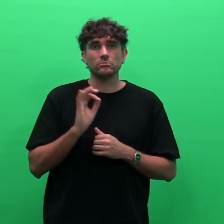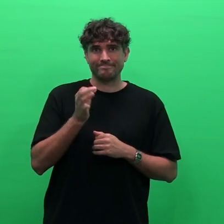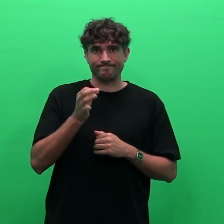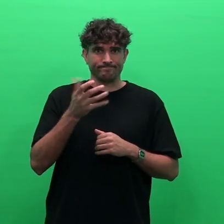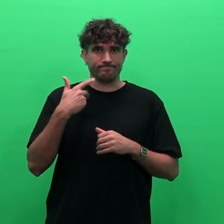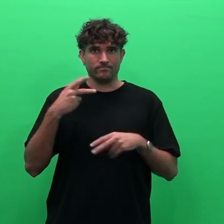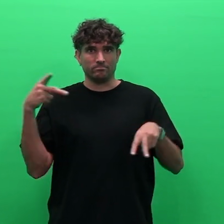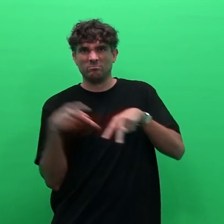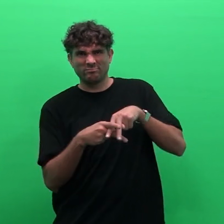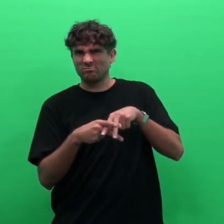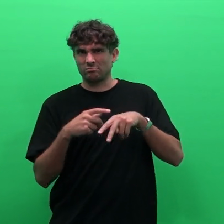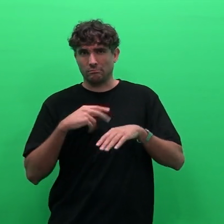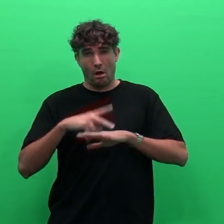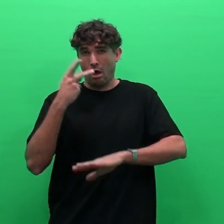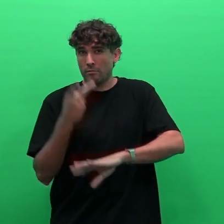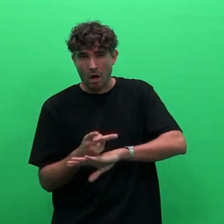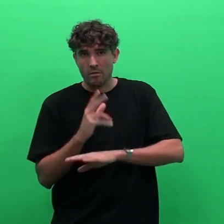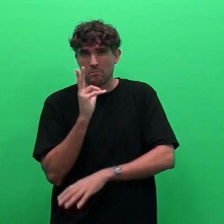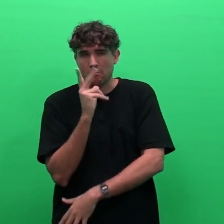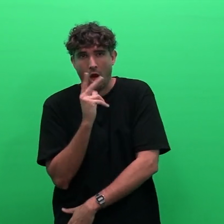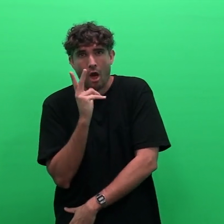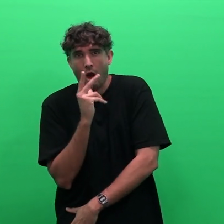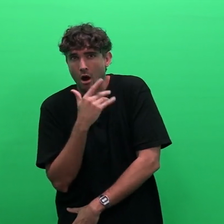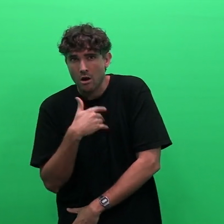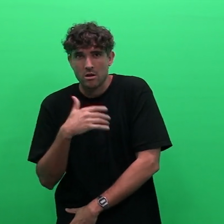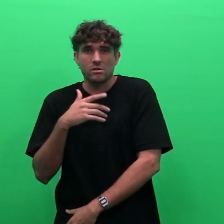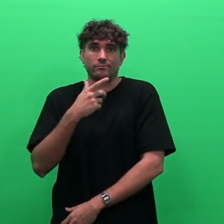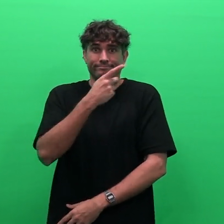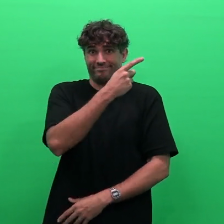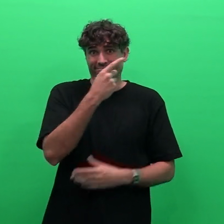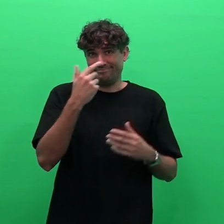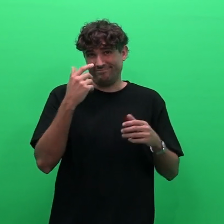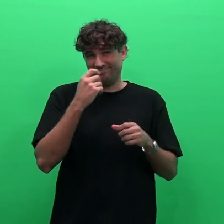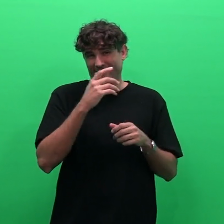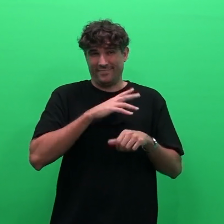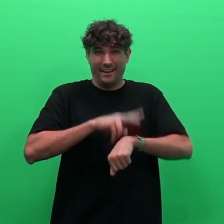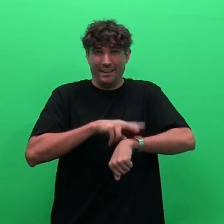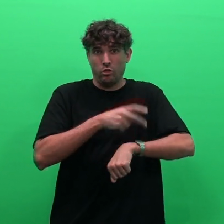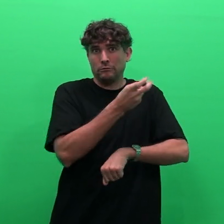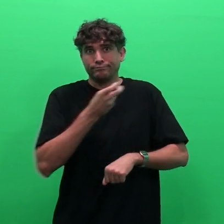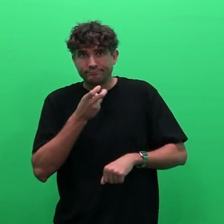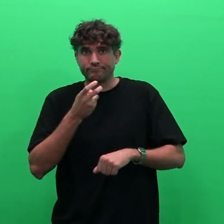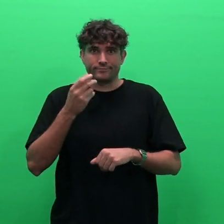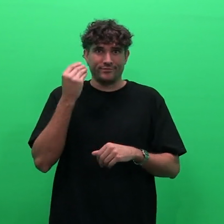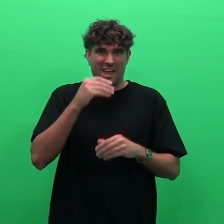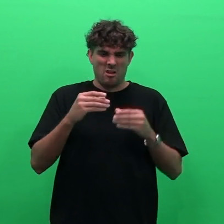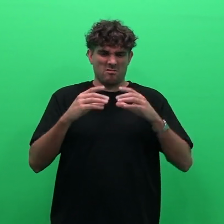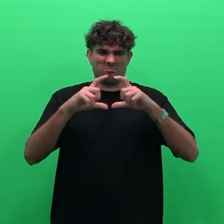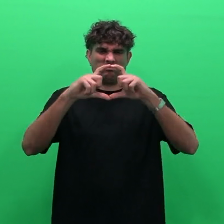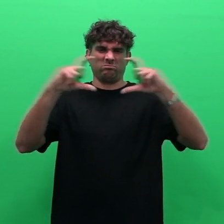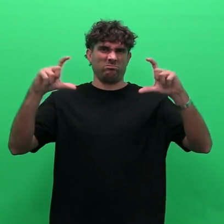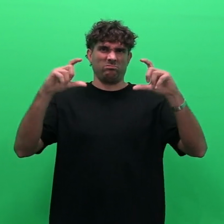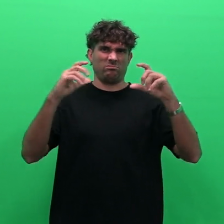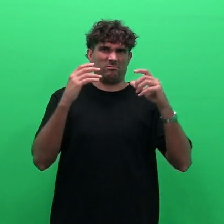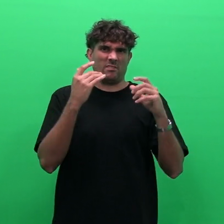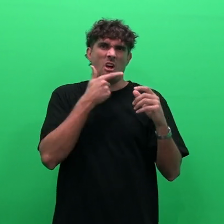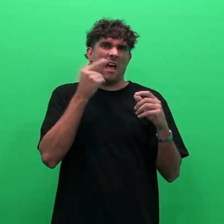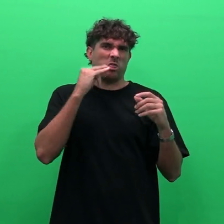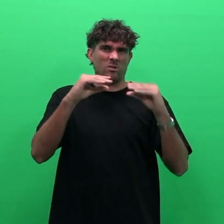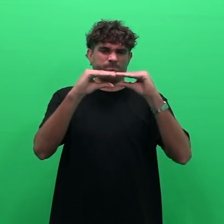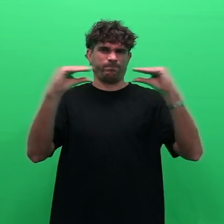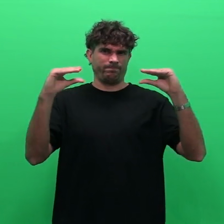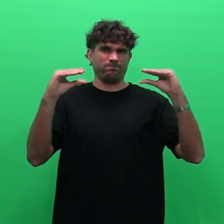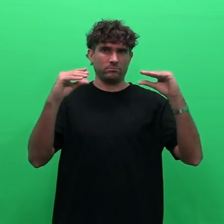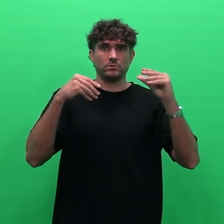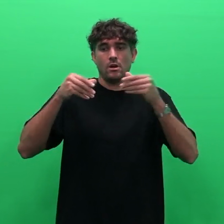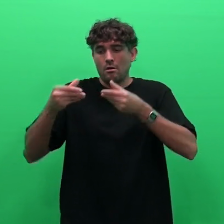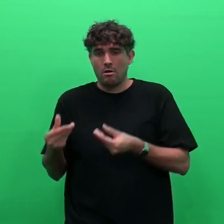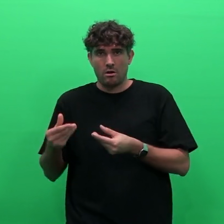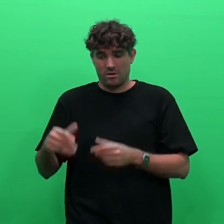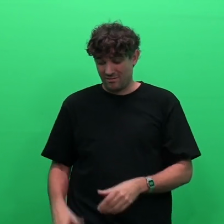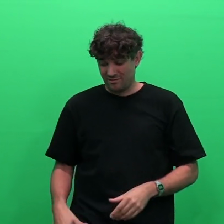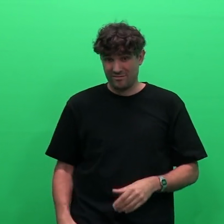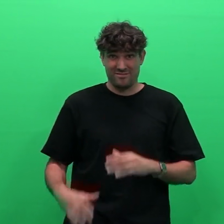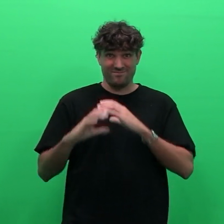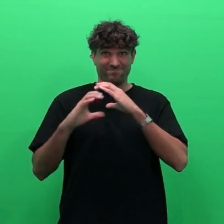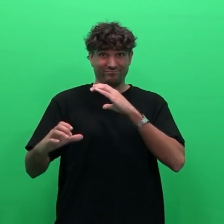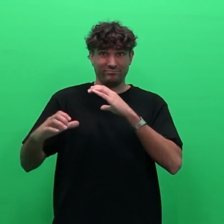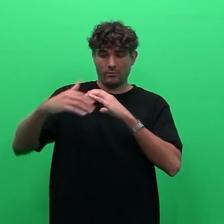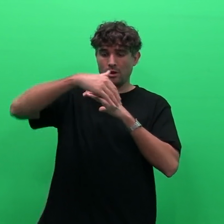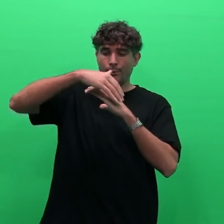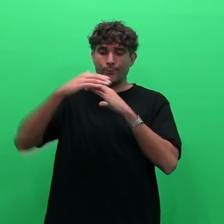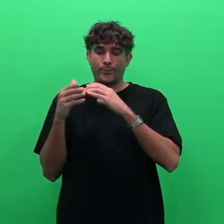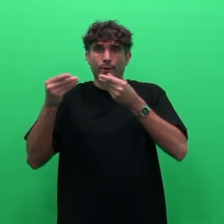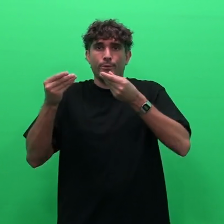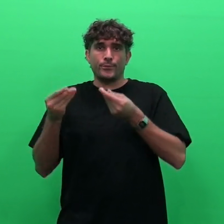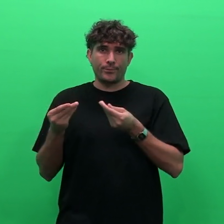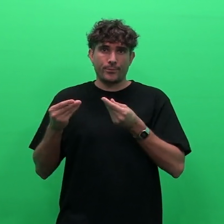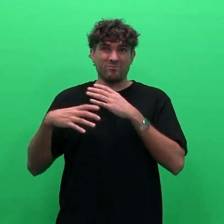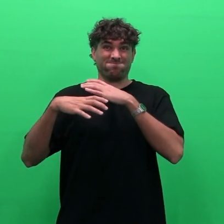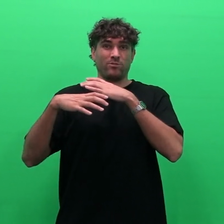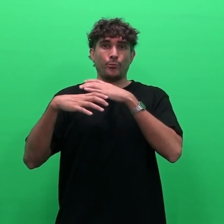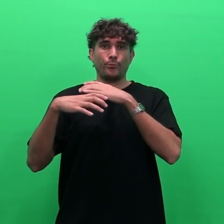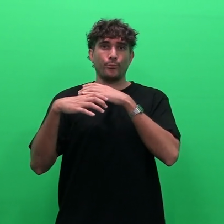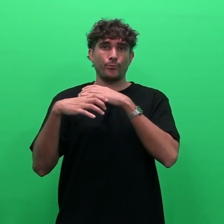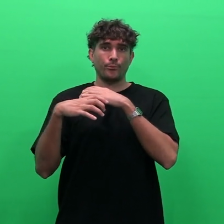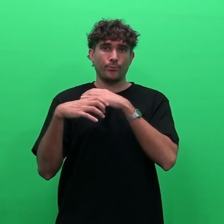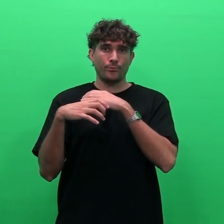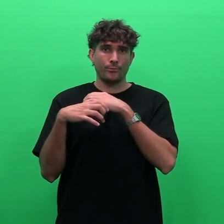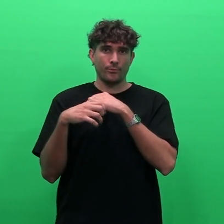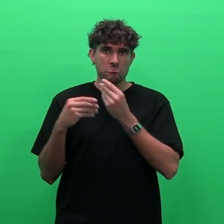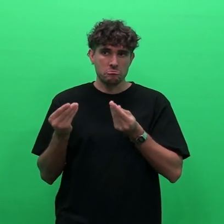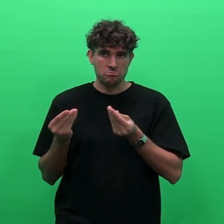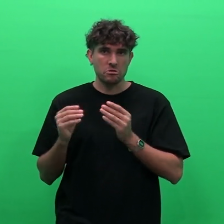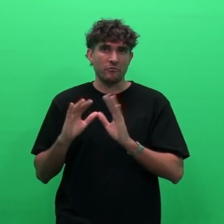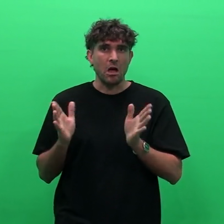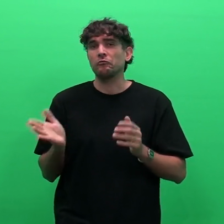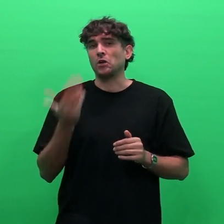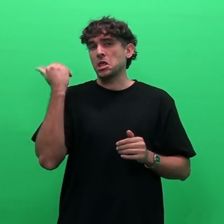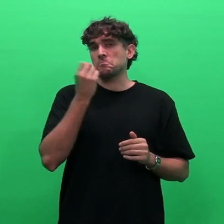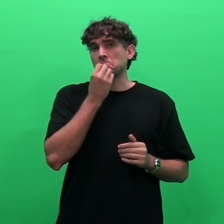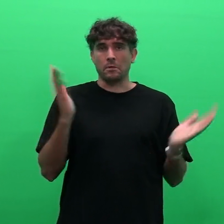Sí, em van donar una puntada de peu, vaig caure i em feia molt de mal. El delegat de l'equip va venir i em va donar un bloc fred de color blau. Me'l va posar per sobre la cama i em va baixar la inflamació, després ja estava bé.